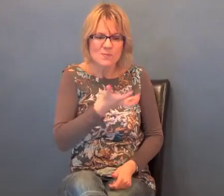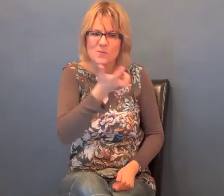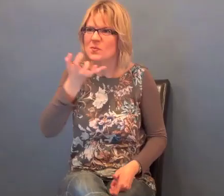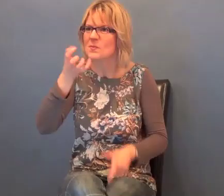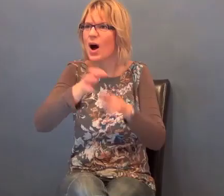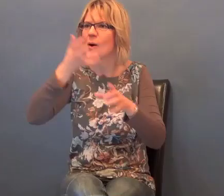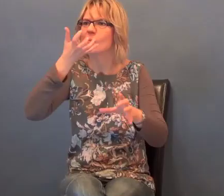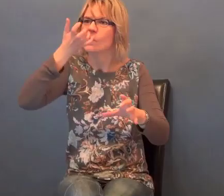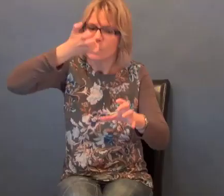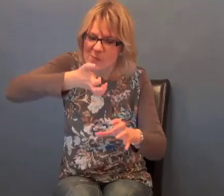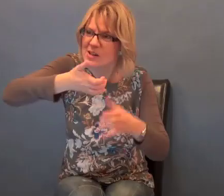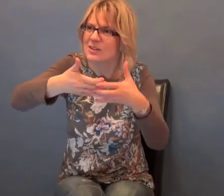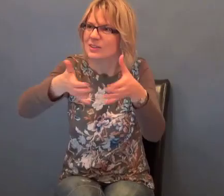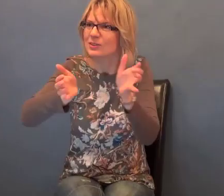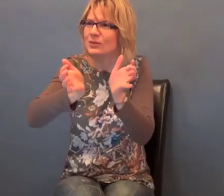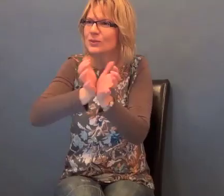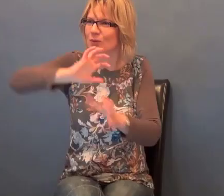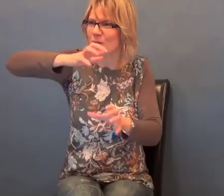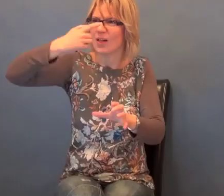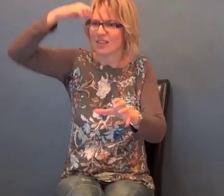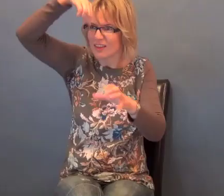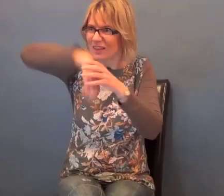Wkłada pysk do środka słoika.